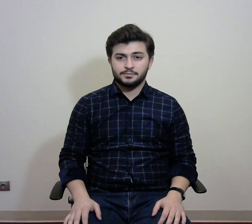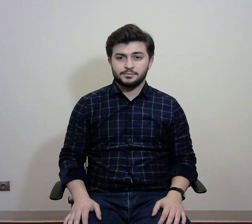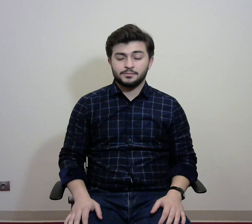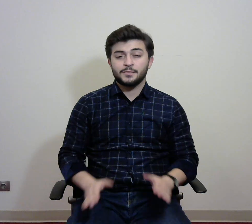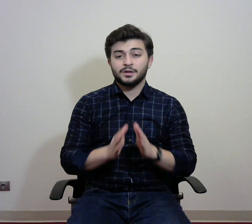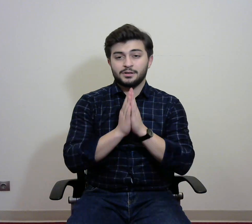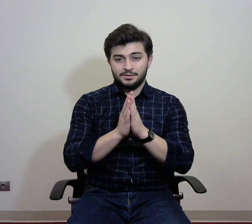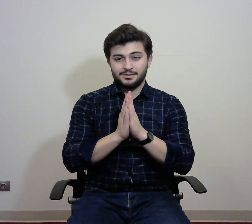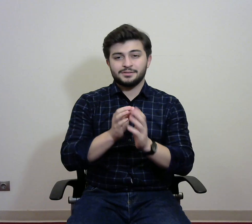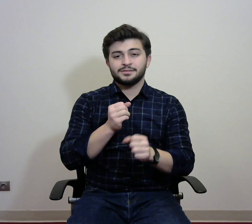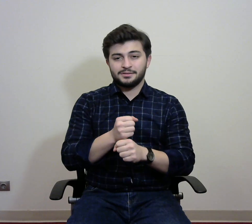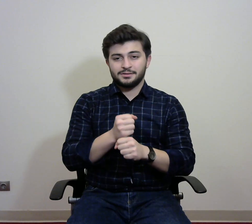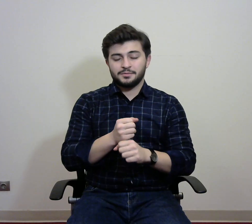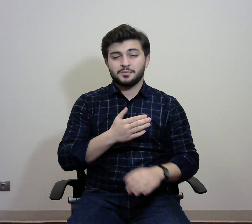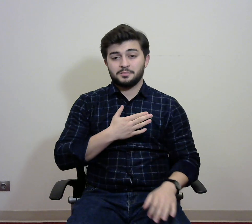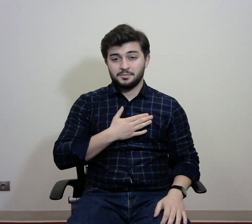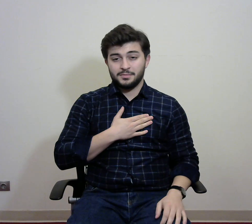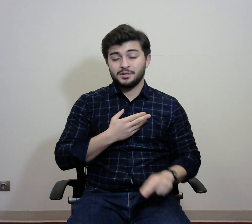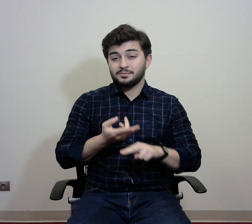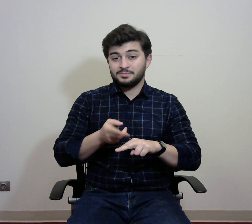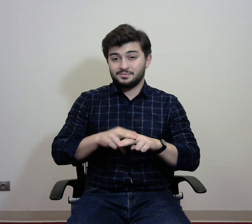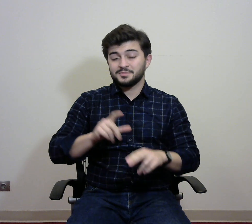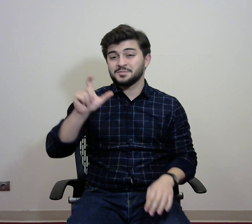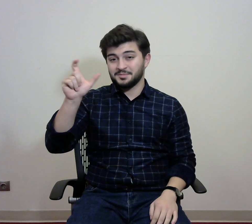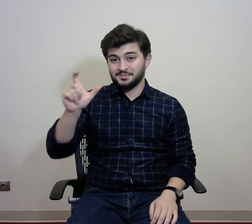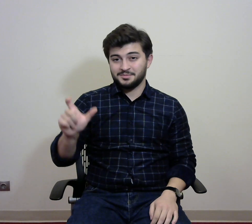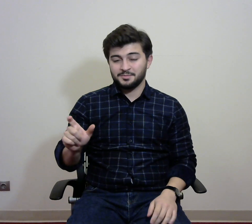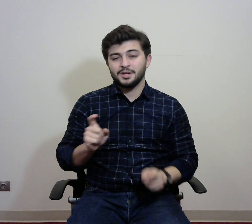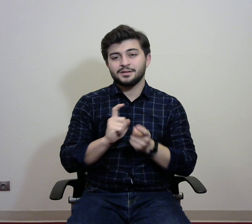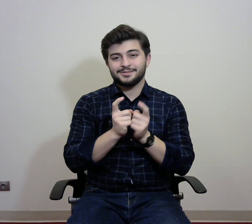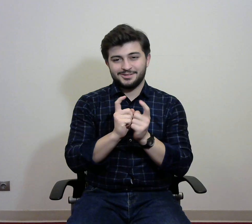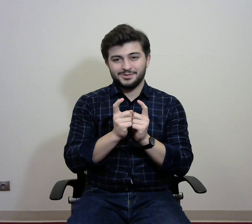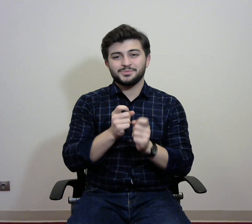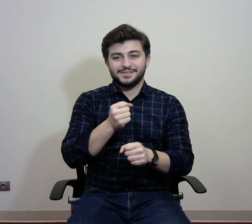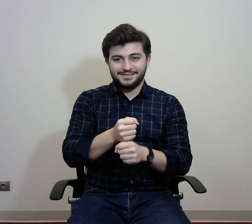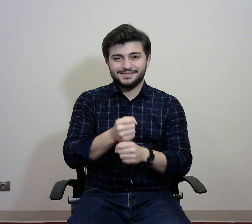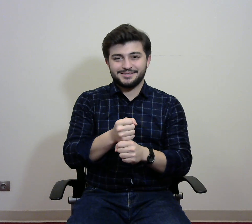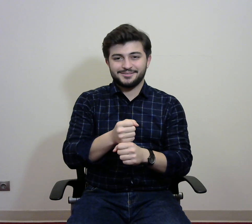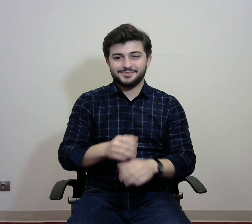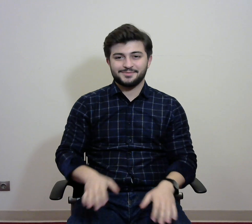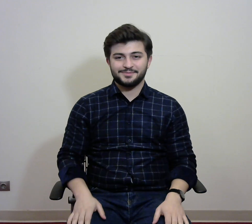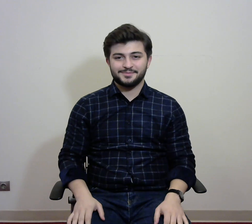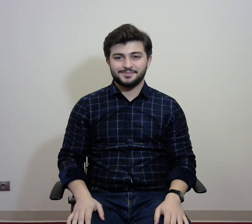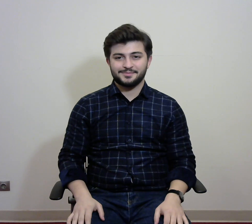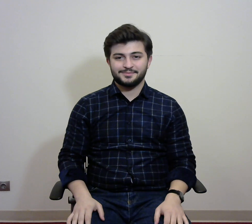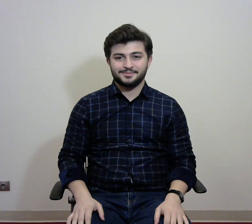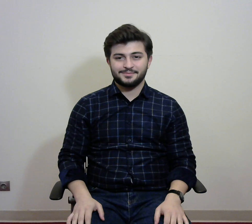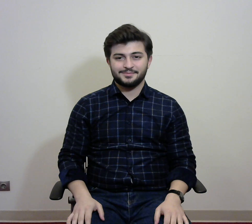Xahiş edirəm, mənə bu şeiri tərcümə edin